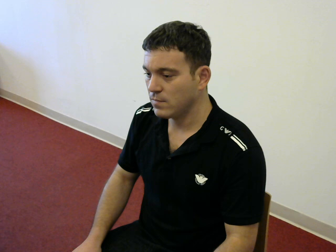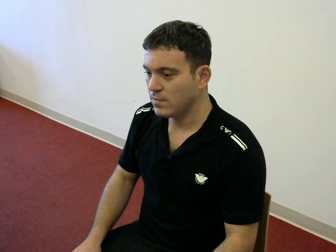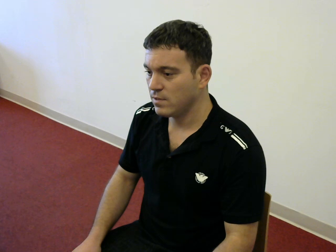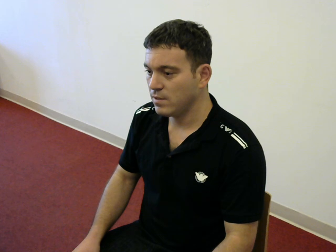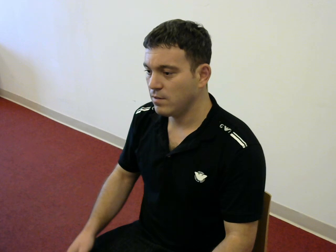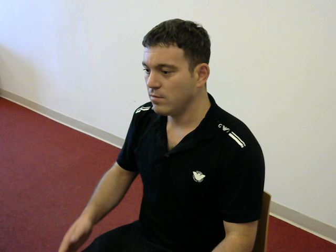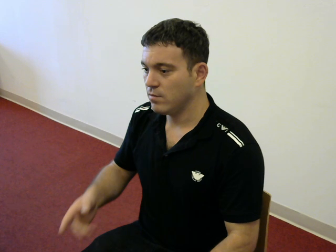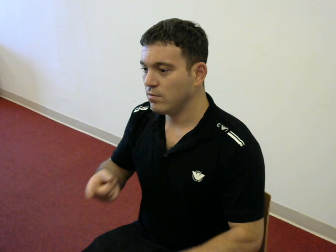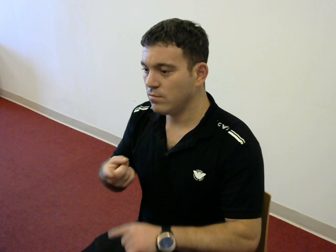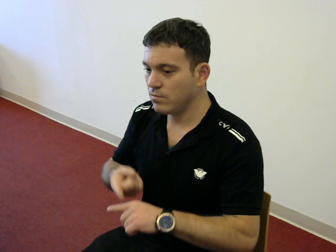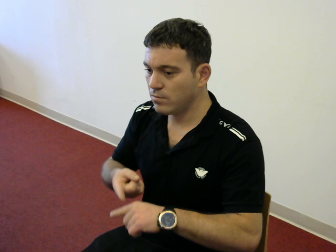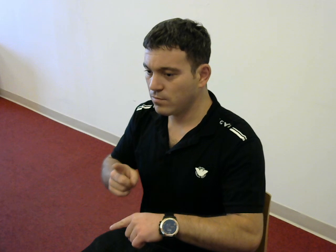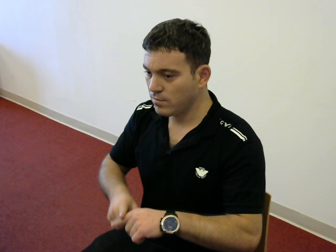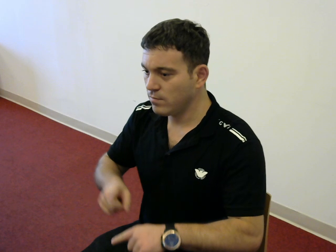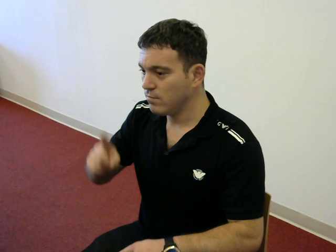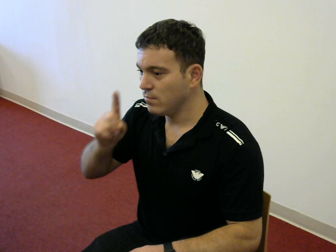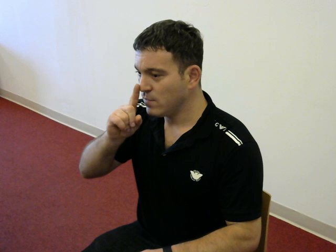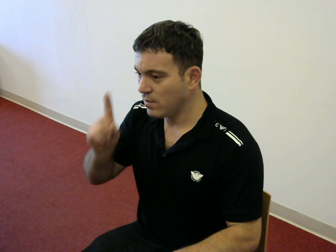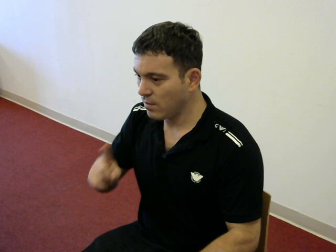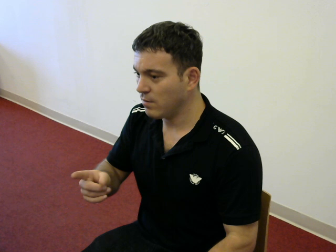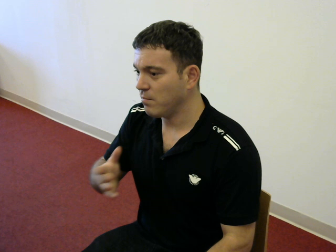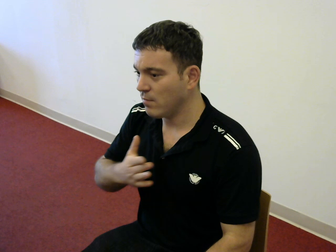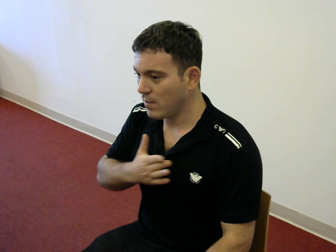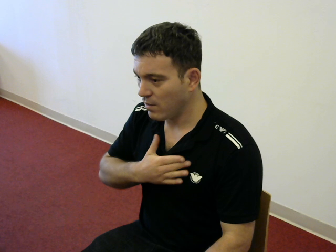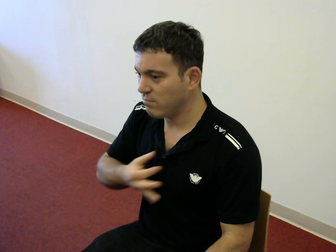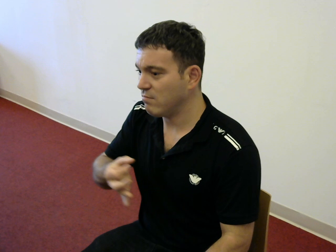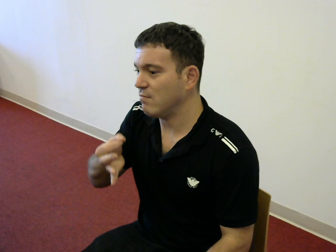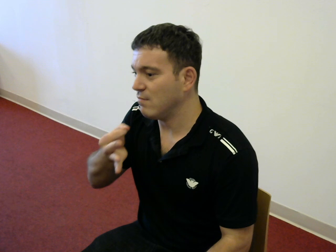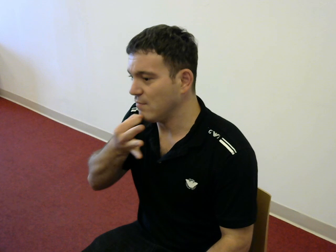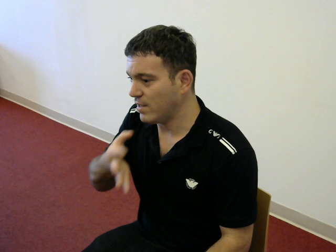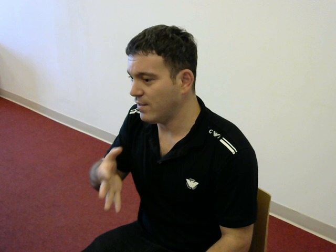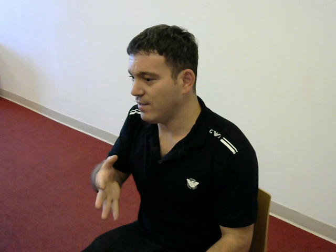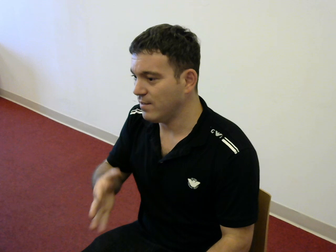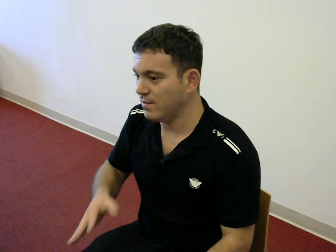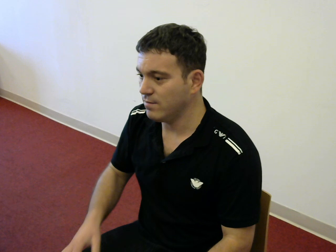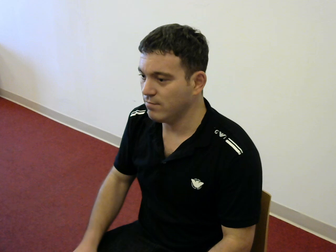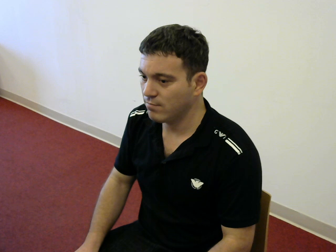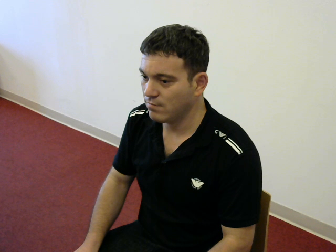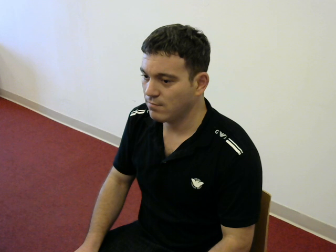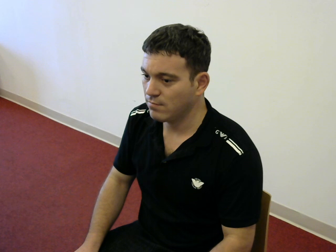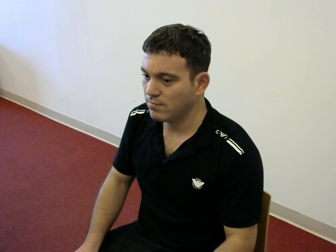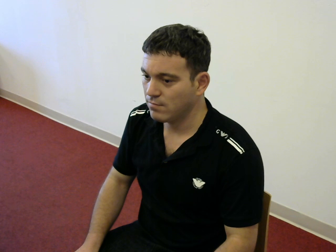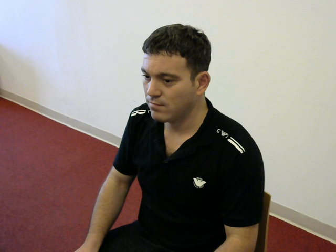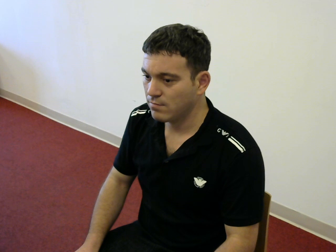Bu ətir mənim xoşuma gəlir